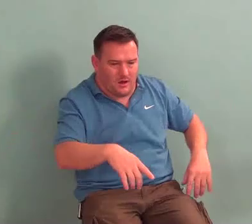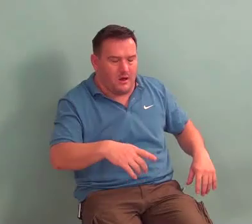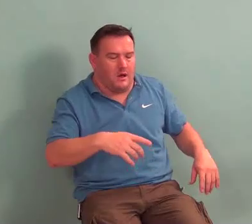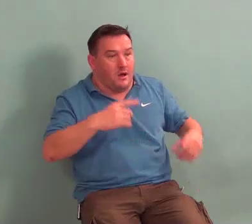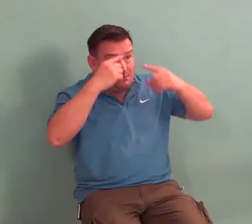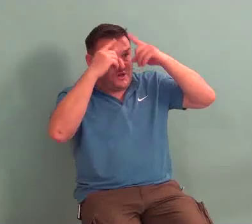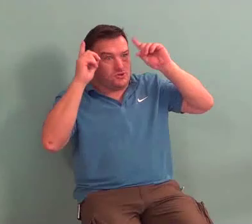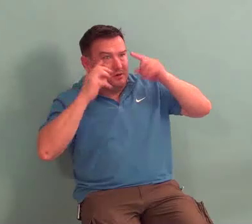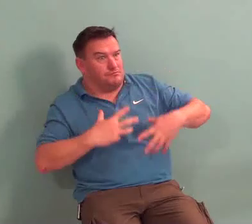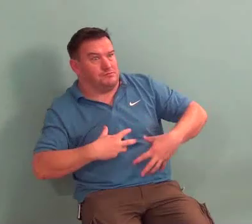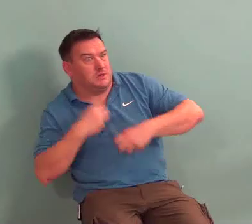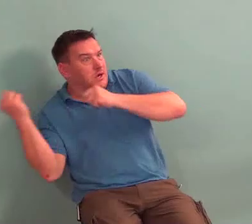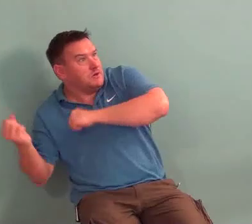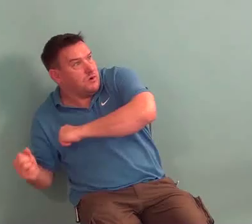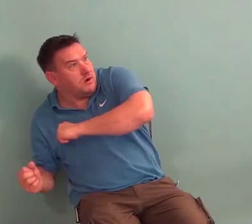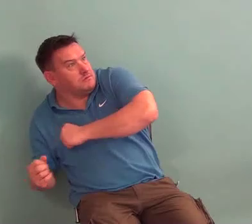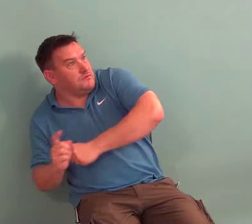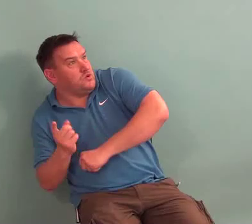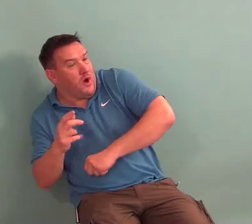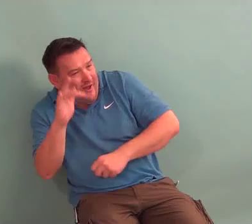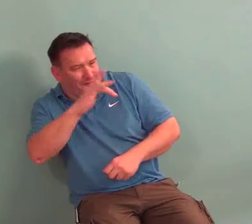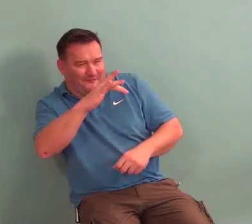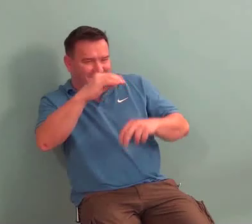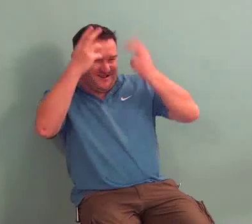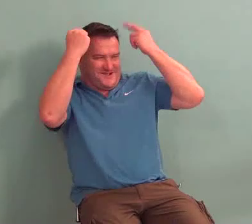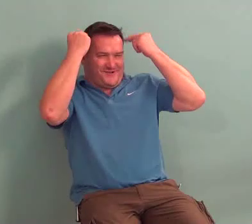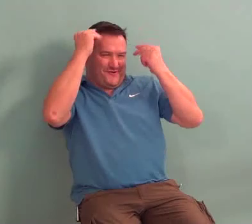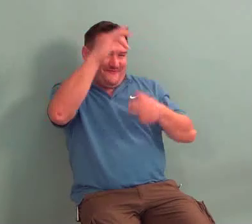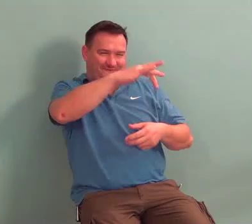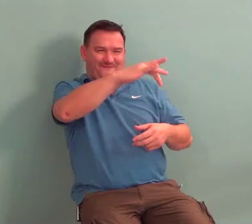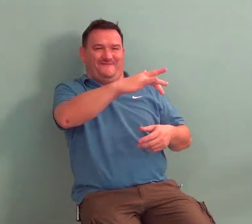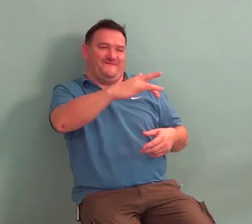Myszka przestraszyła się ducha, a tak na prawdę to w środku był królik.